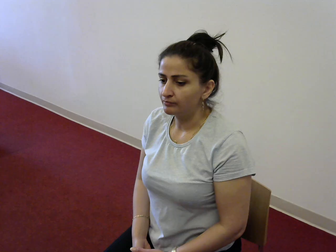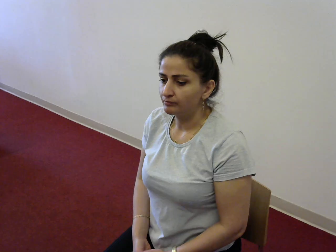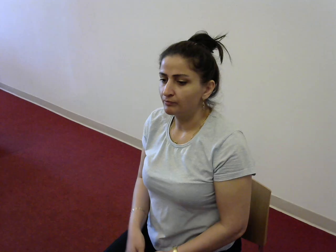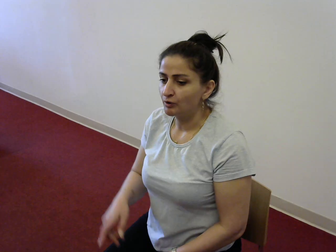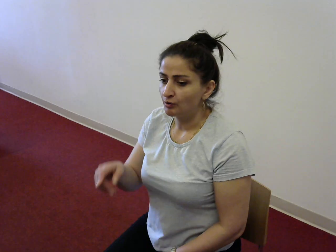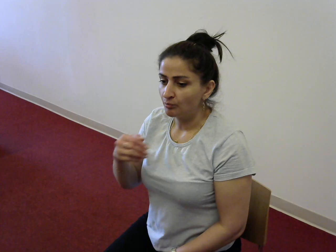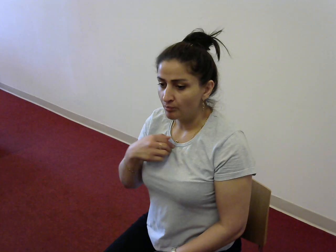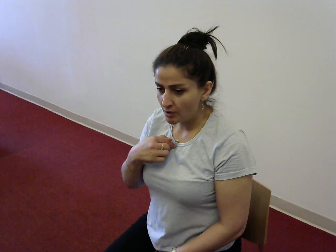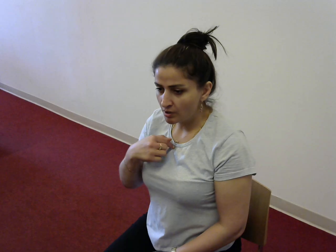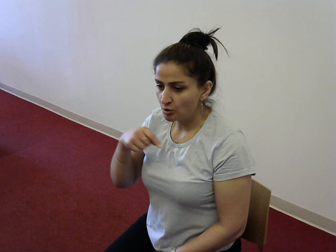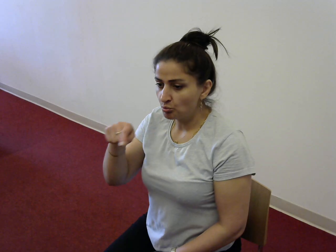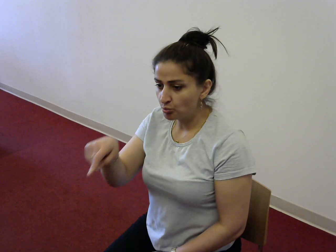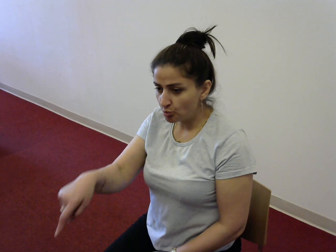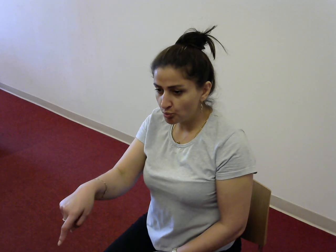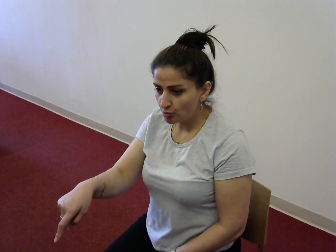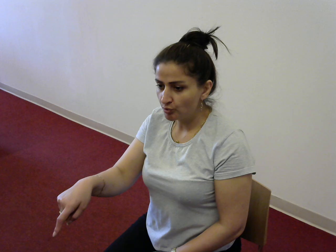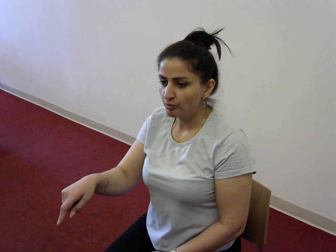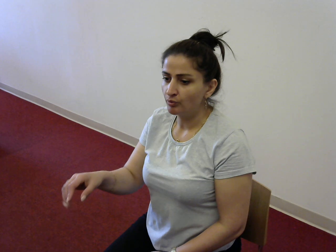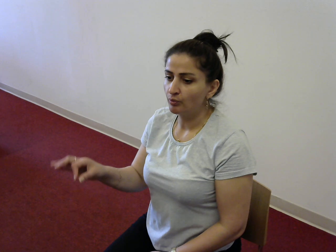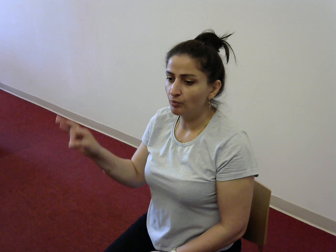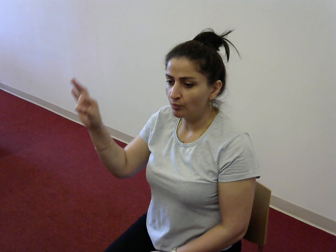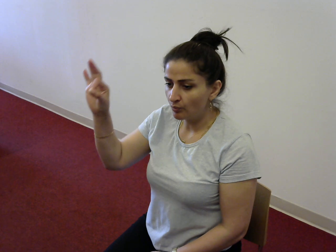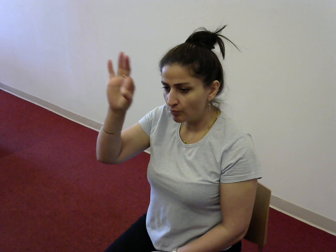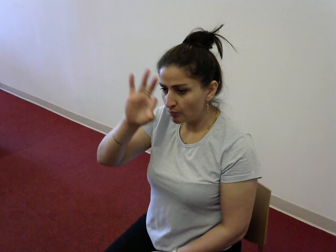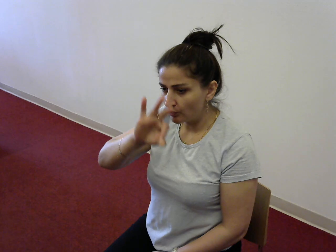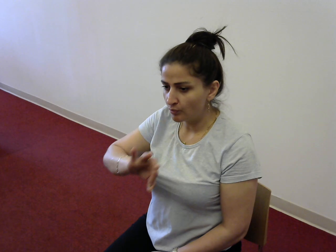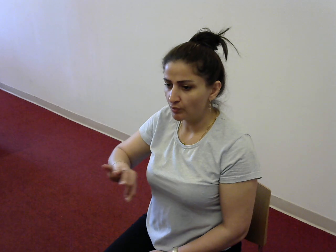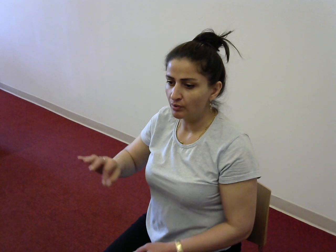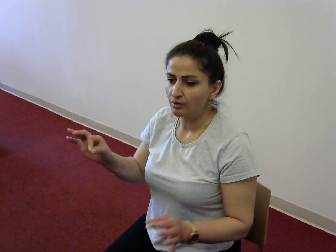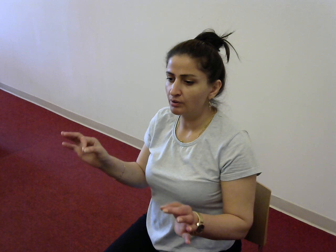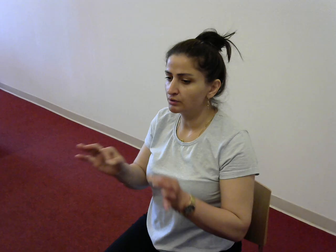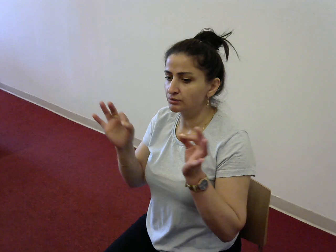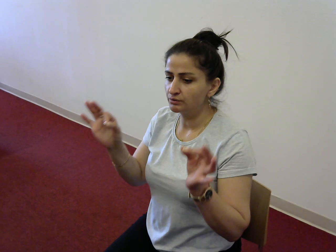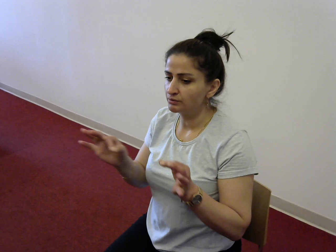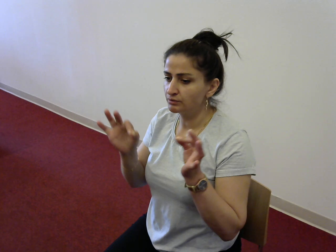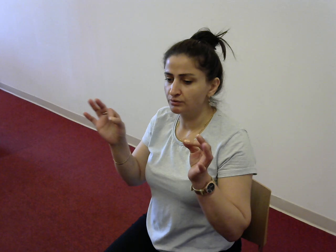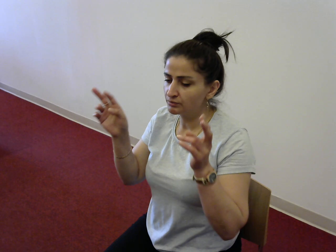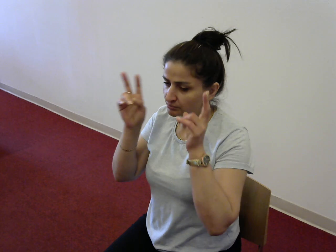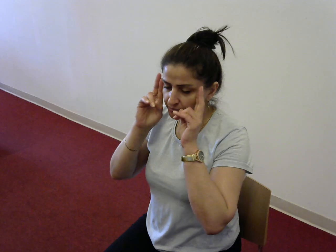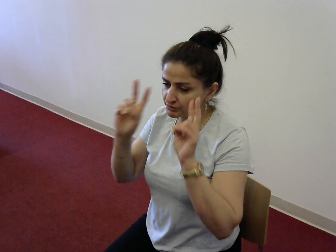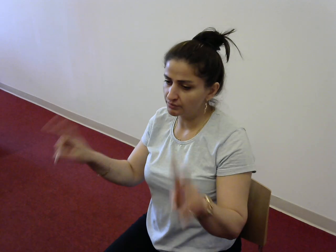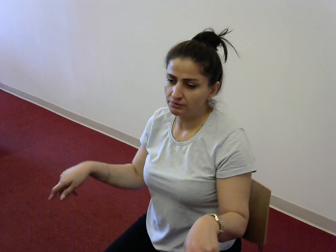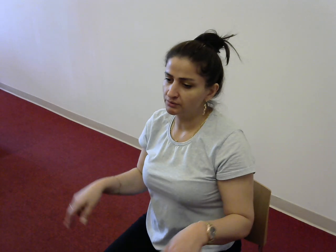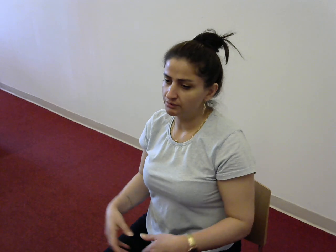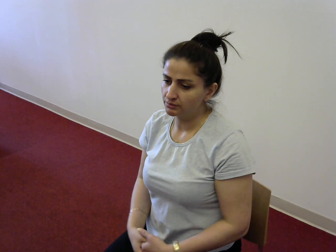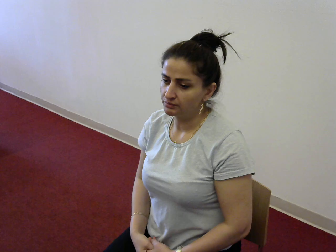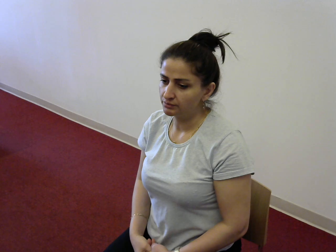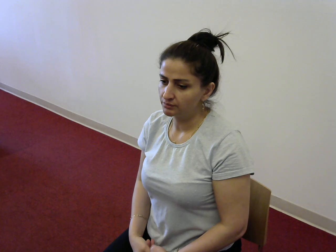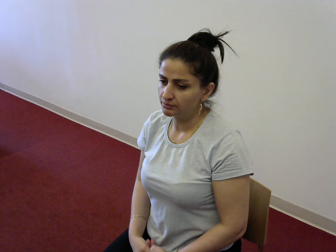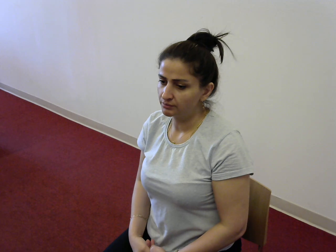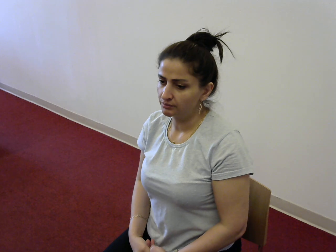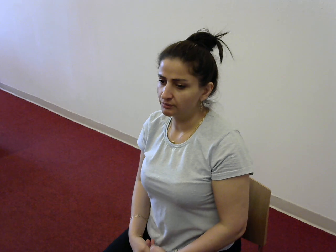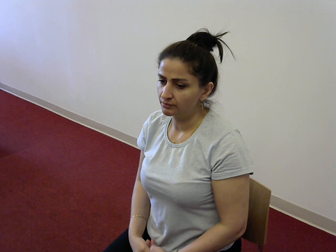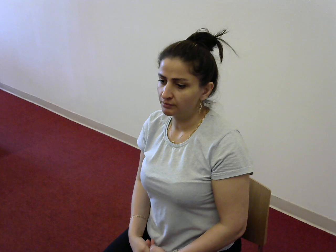Mən bu barədə heç nə bilmirəm